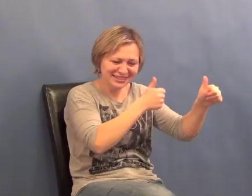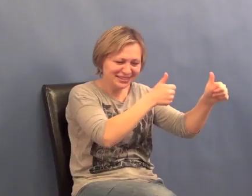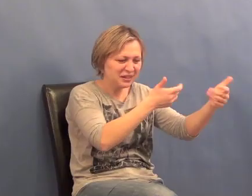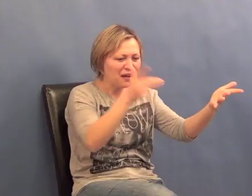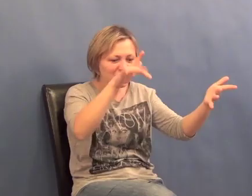Nie wiem co było w środku.